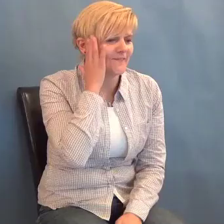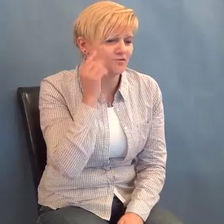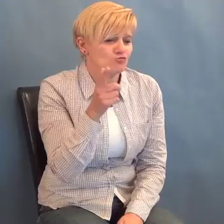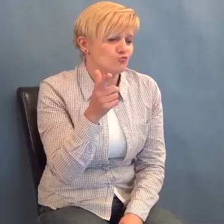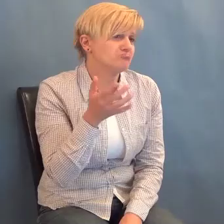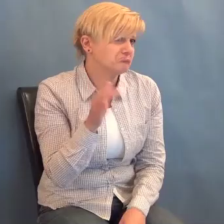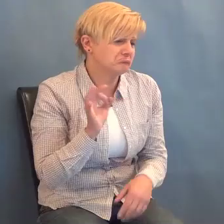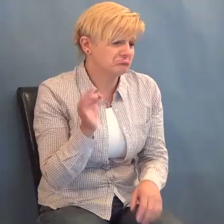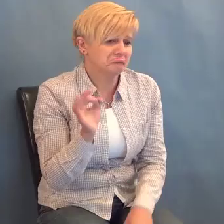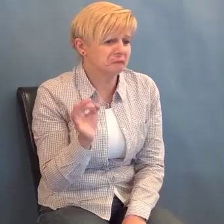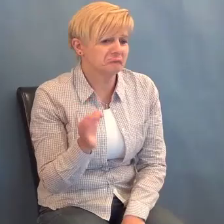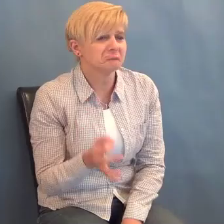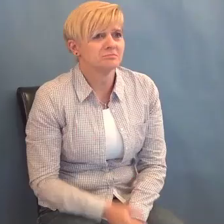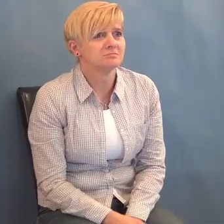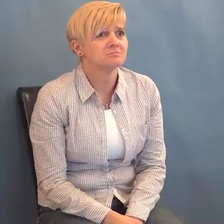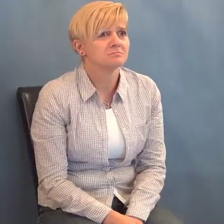Wiem, wiem, (ona), w porządku.